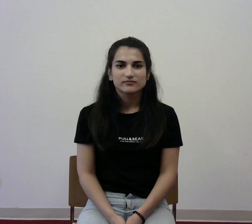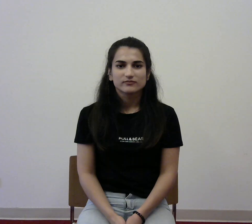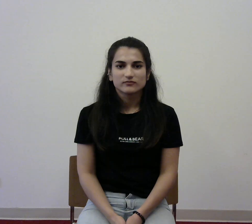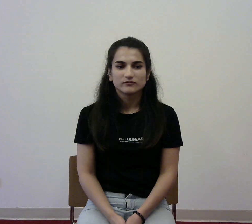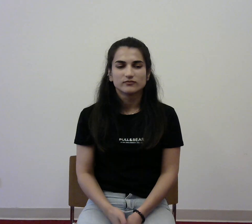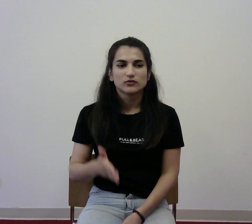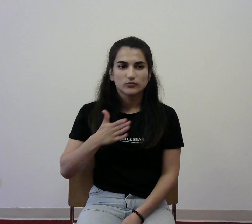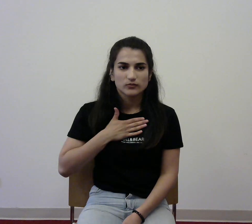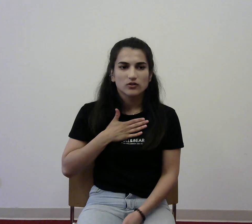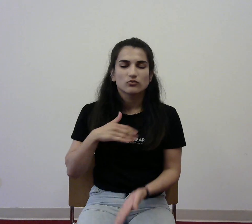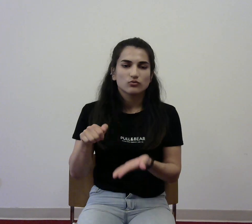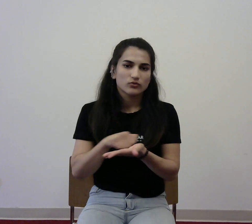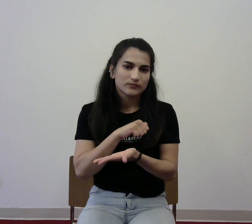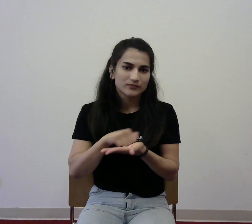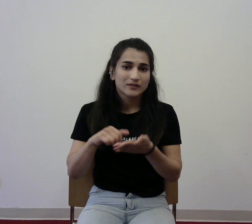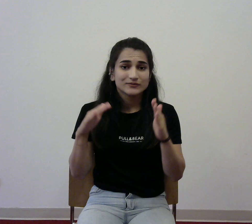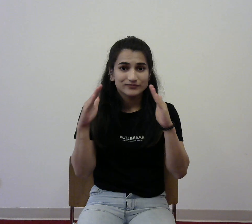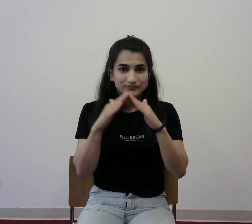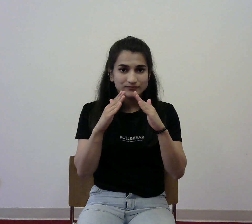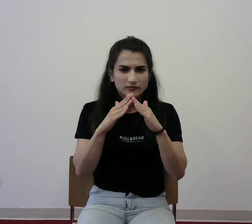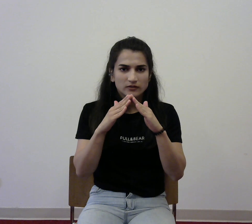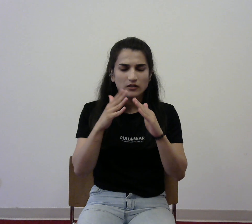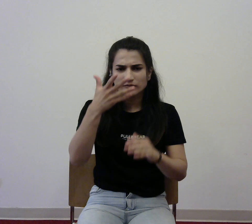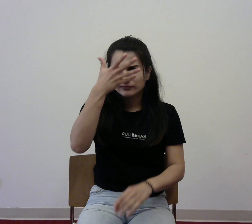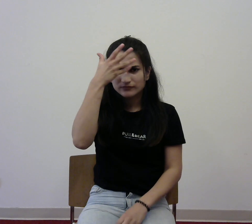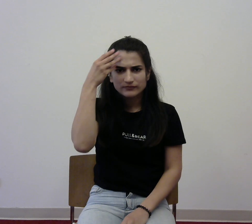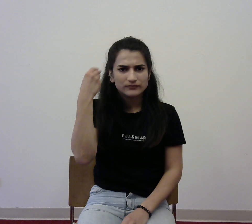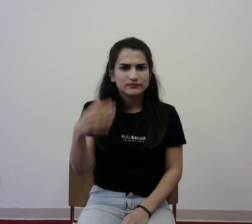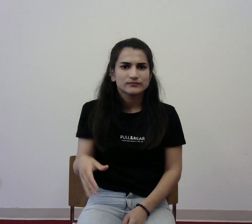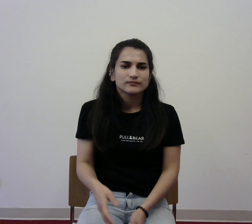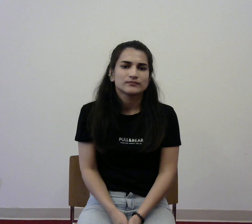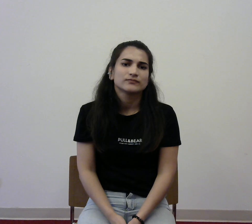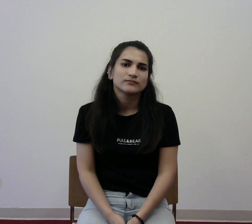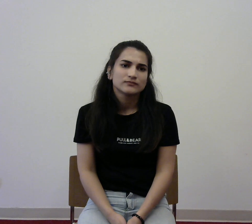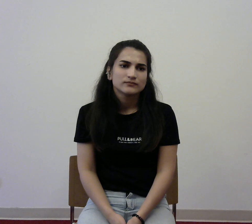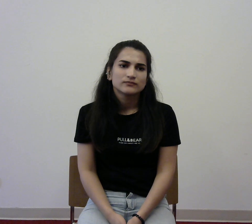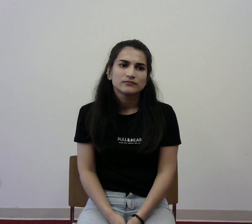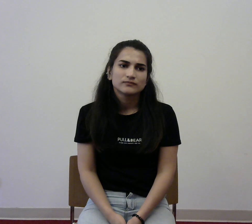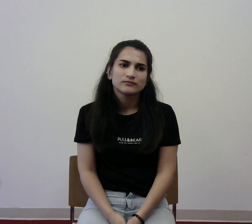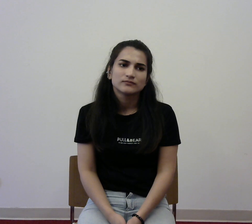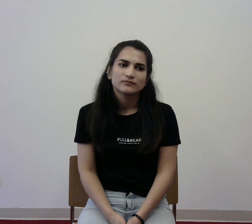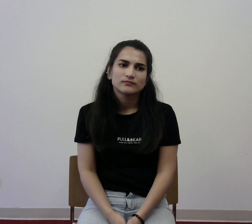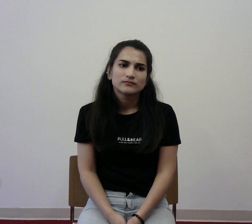Mən sənədlərimi evdə unutmuşam